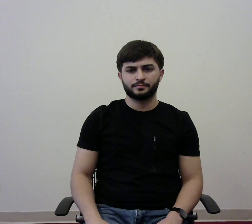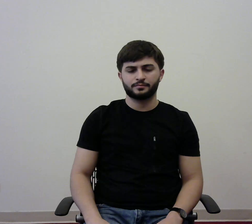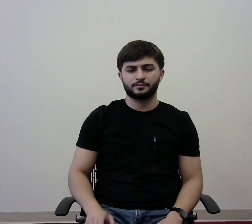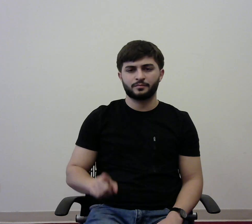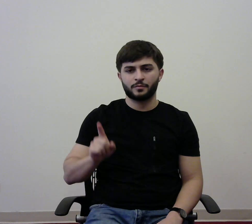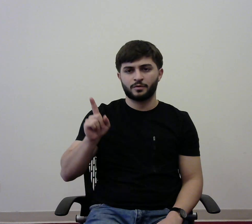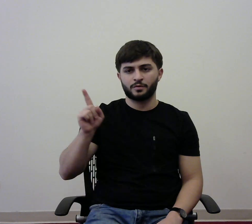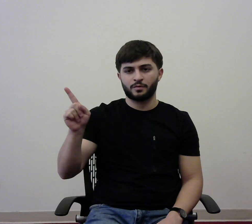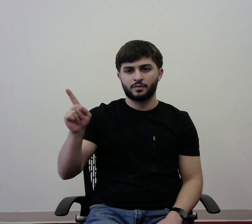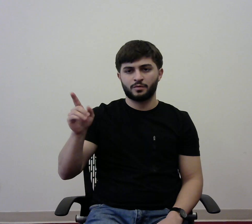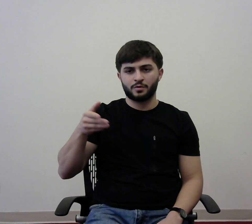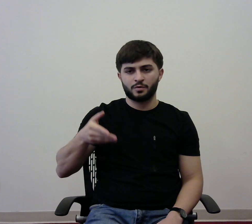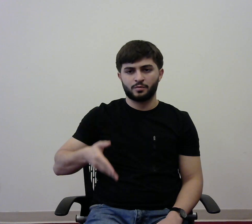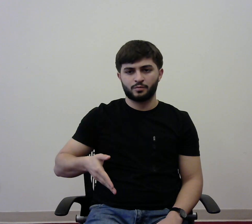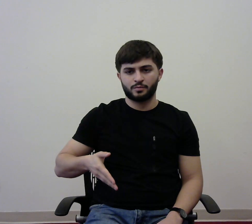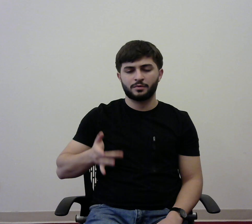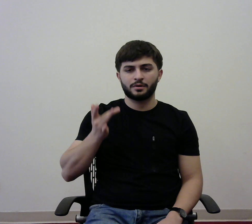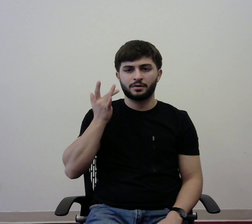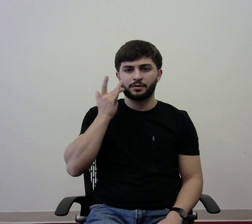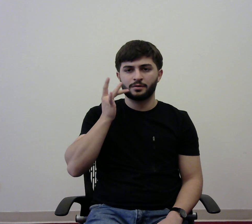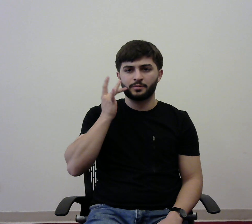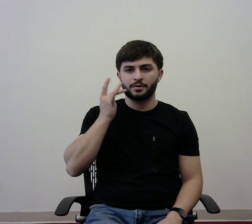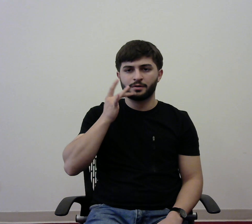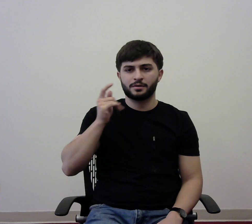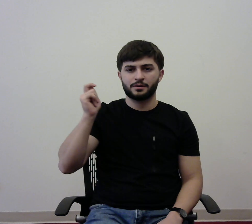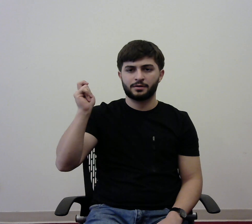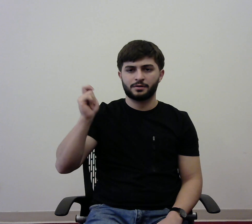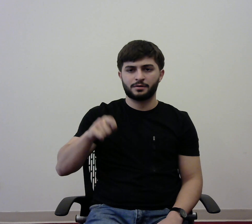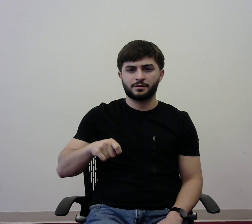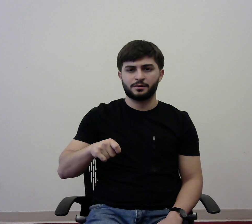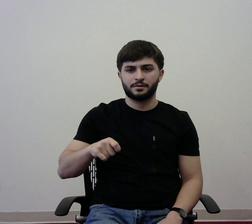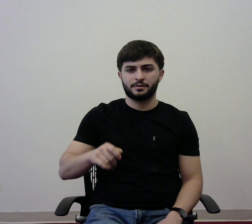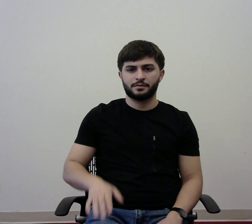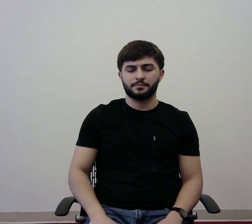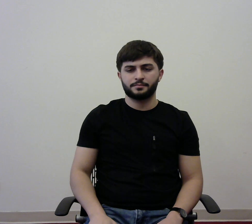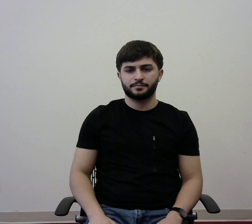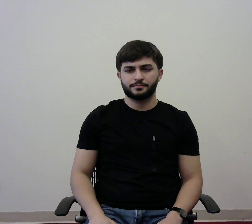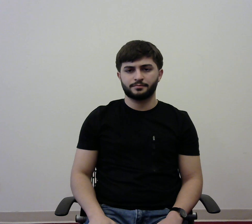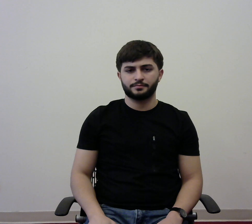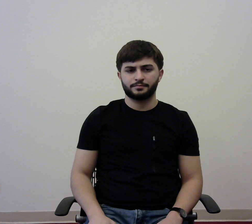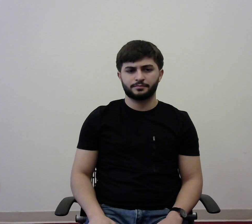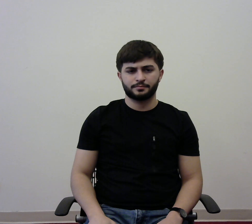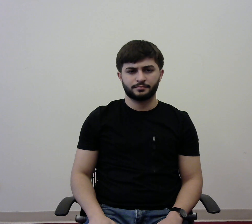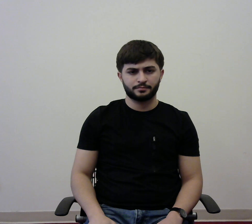O bura Amerikadan gəlib